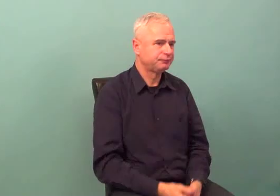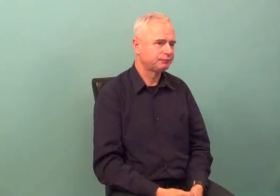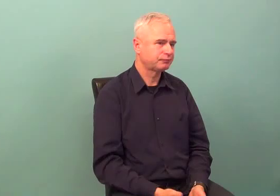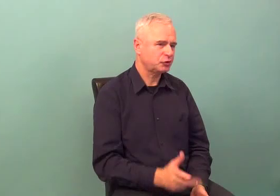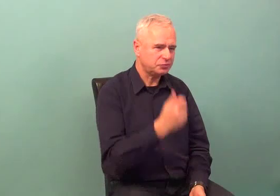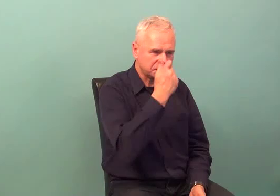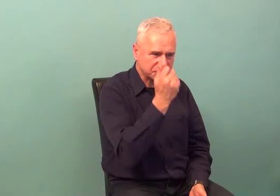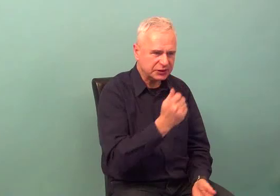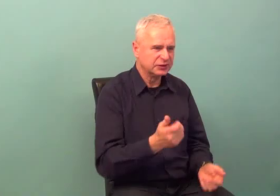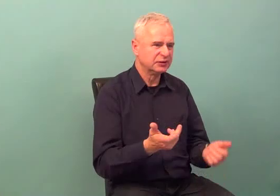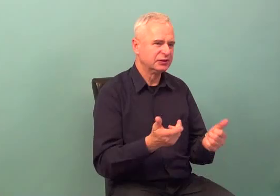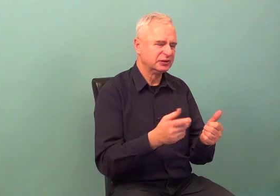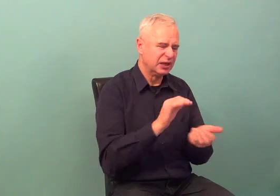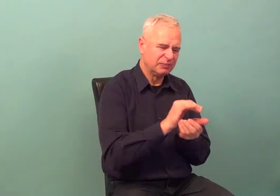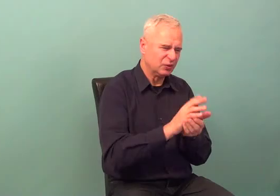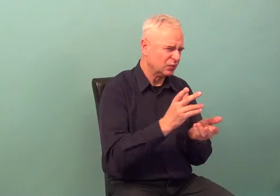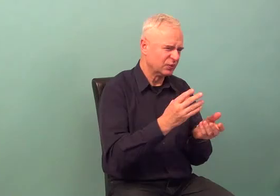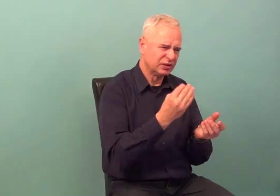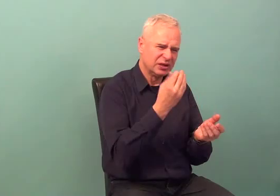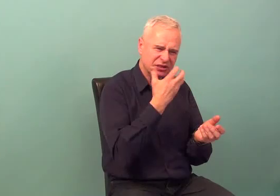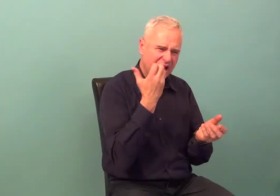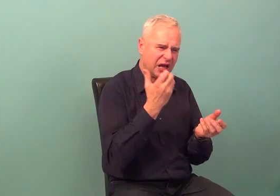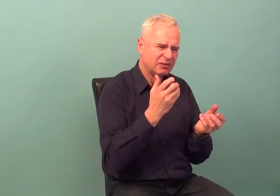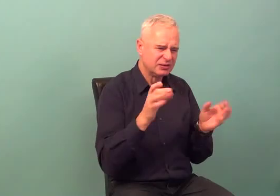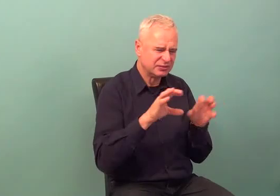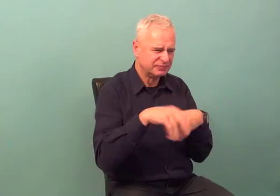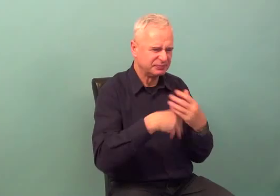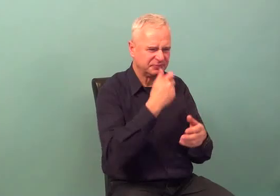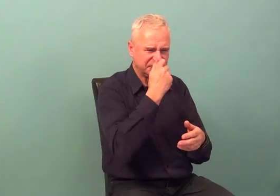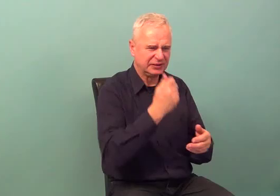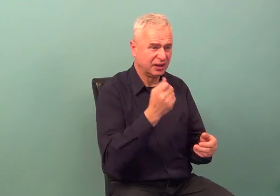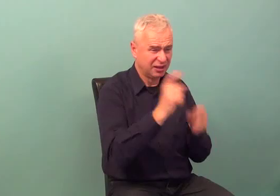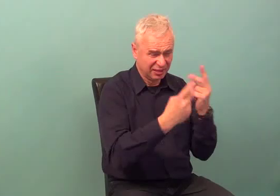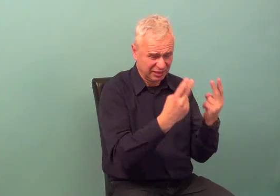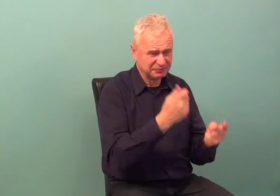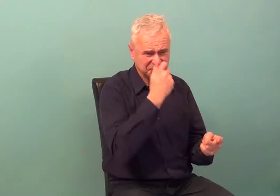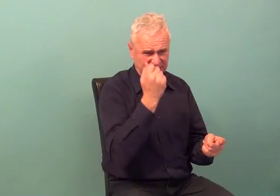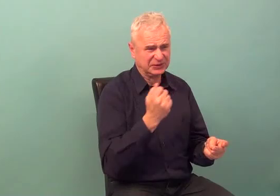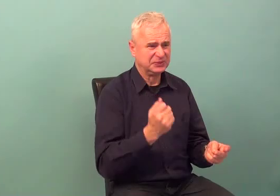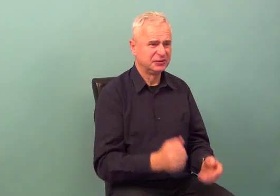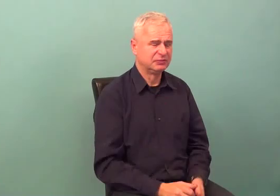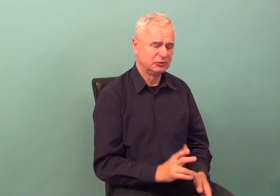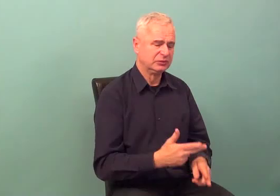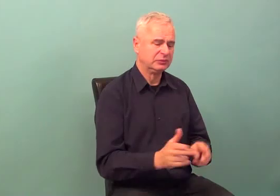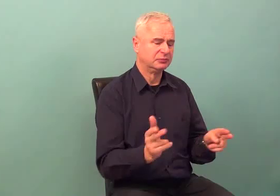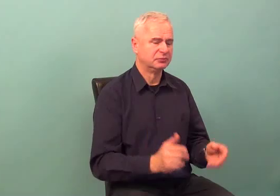Będzie śmierdzieć, jeśli jesz hamburger i mieszasz z czymś. Hamburger leżał długo i śmierdzi, musi być świeży